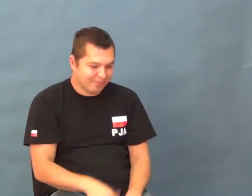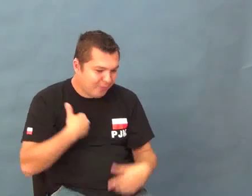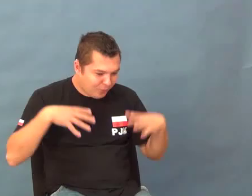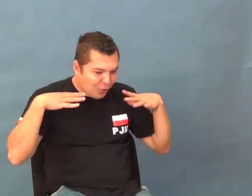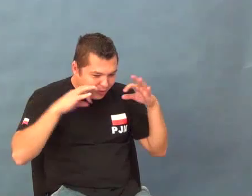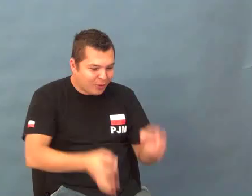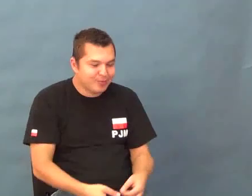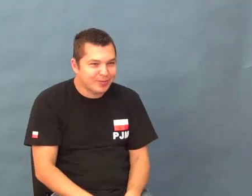Ja jestem wolny, dobrze.